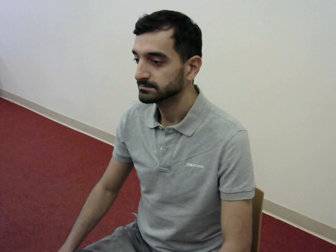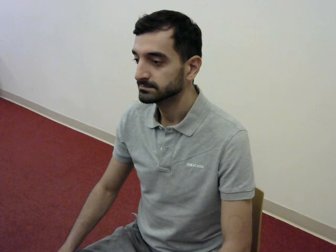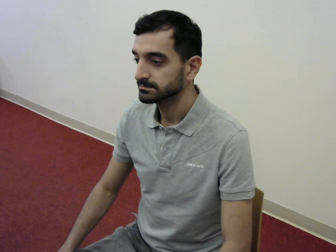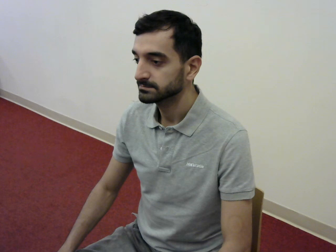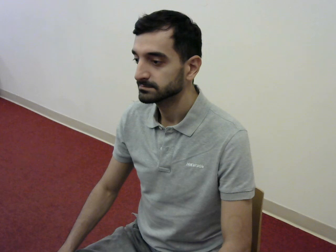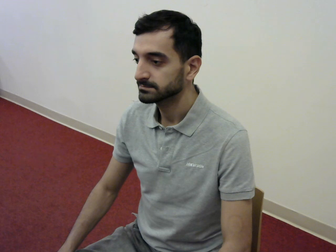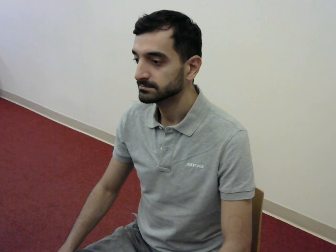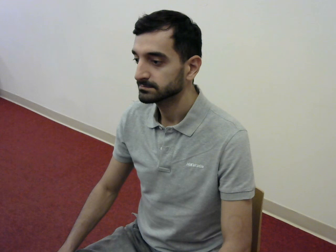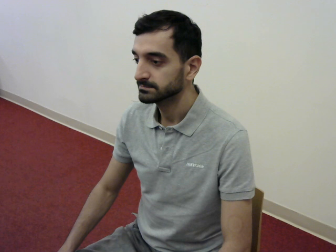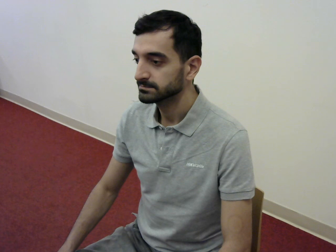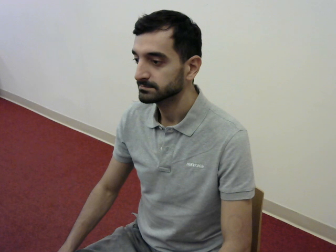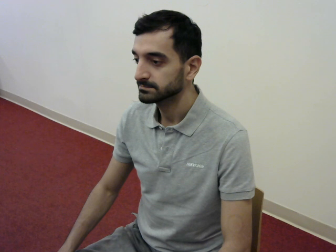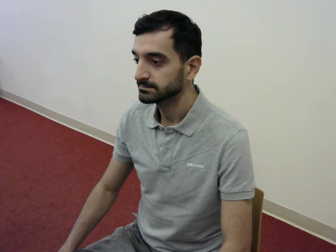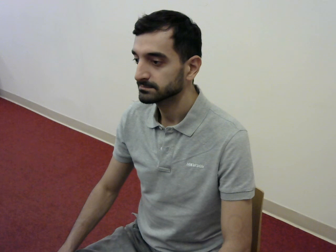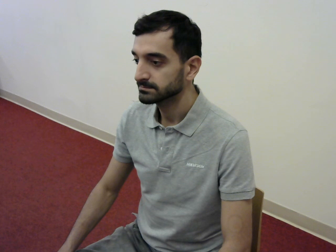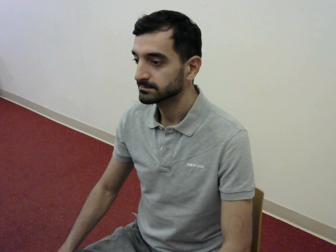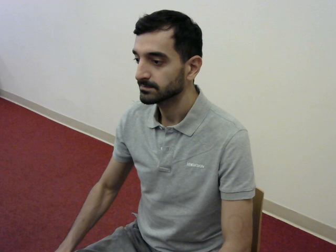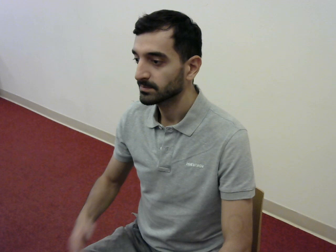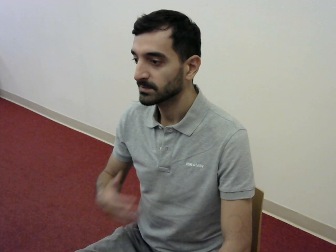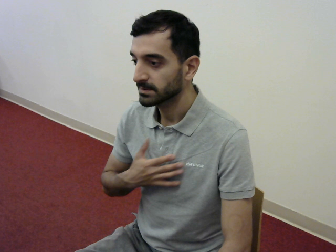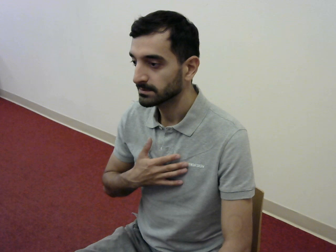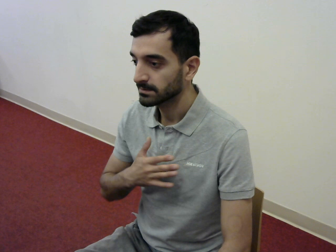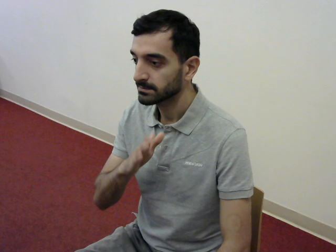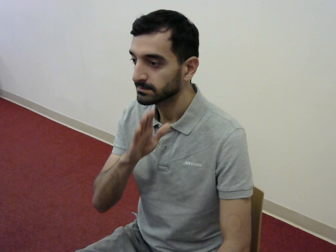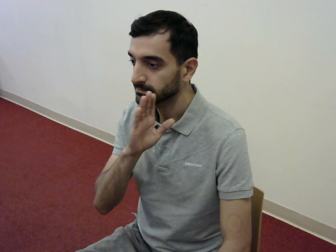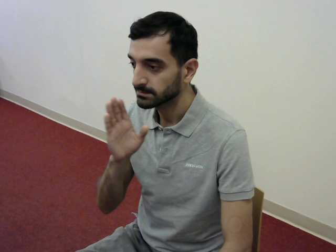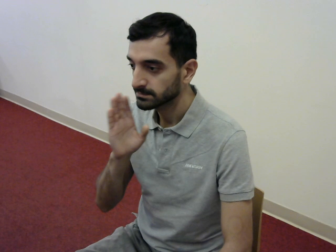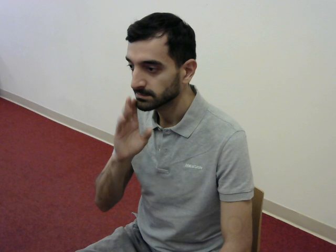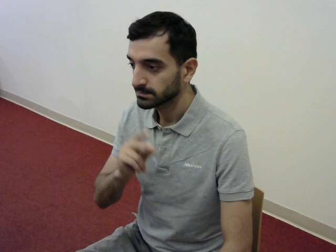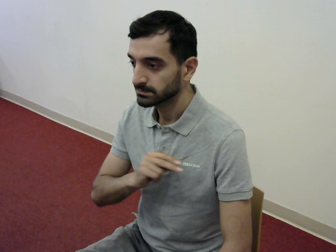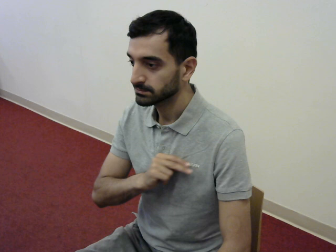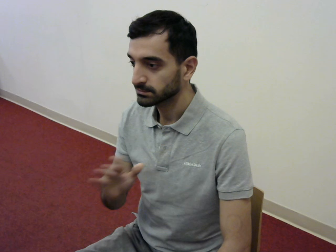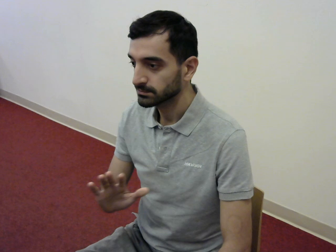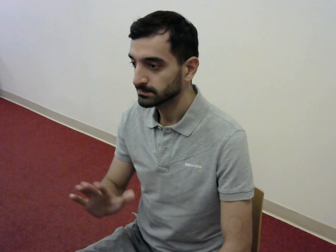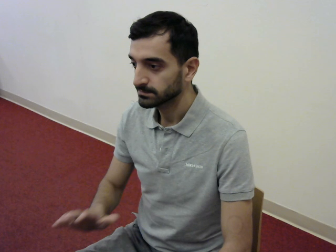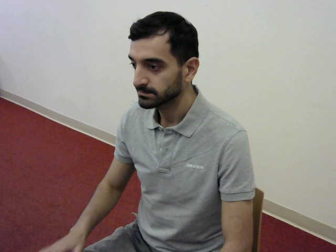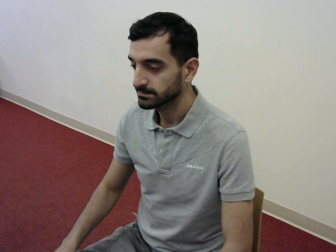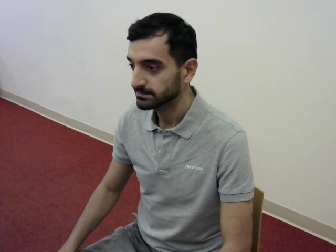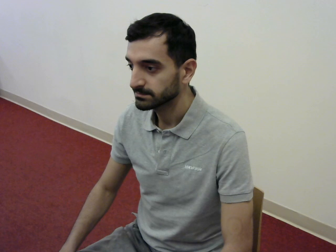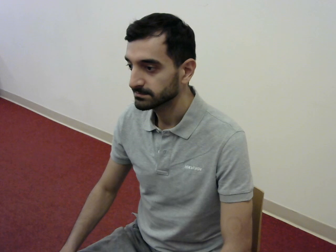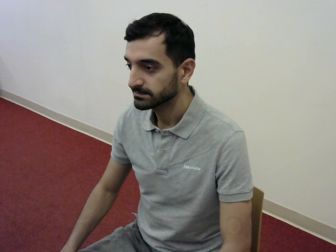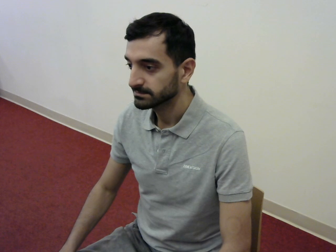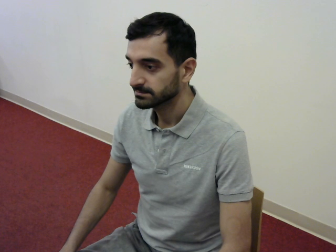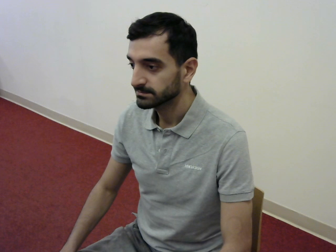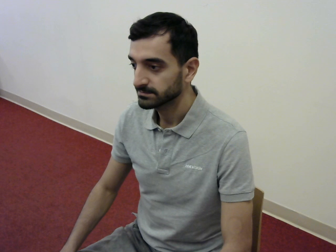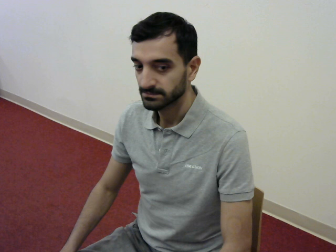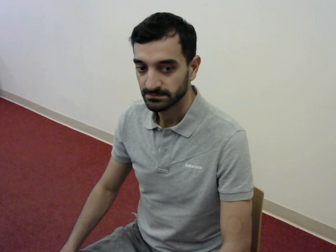Mənim anam işsizdir